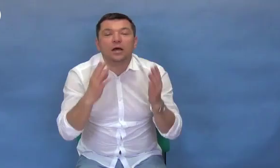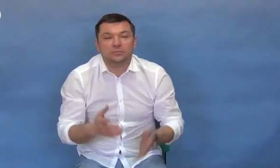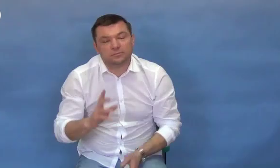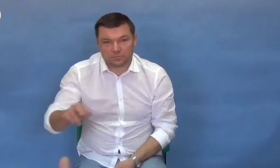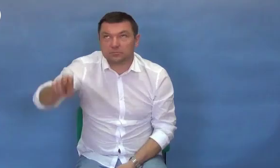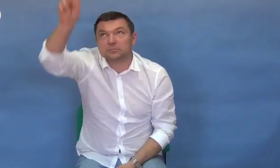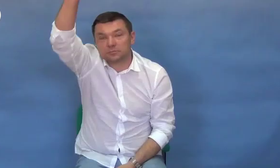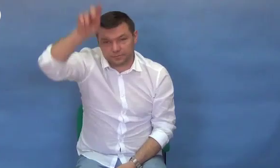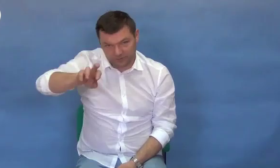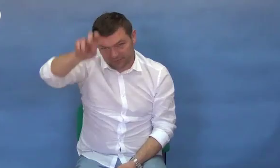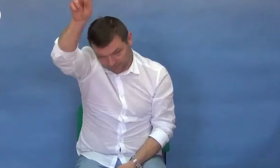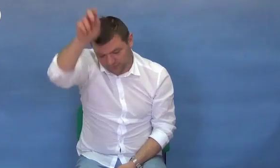Nie wolno wchodzić na górę.